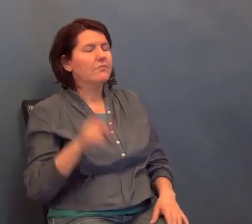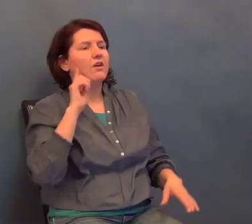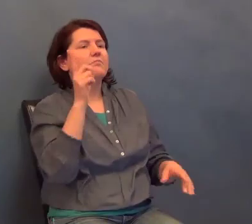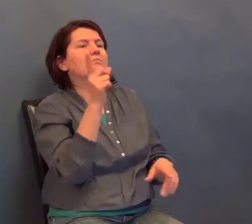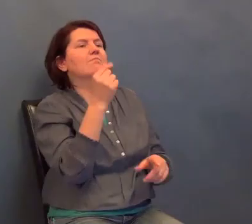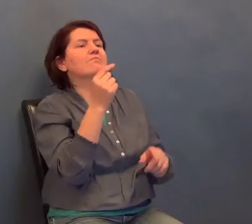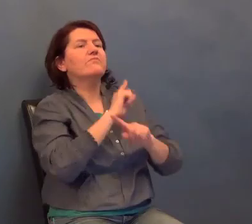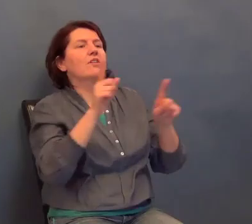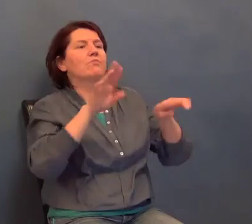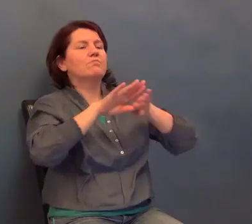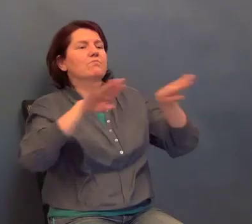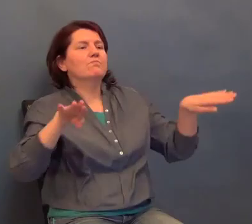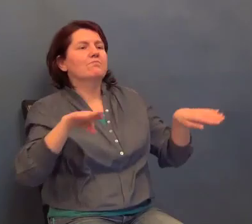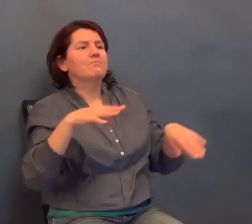Nie wolno być z chłopakiem, musisz być osobno.